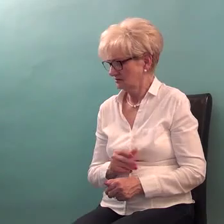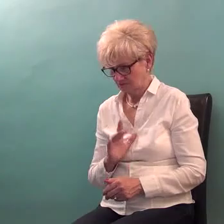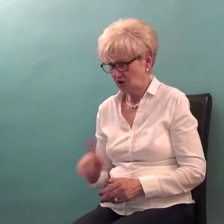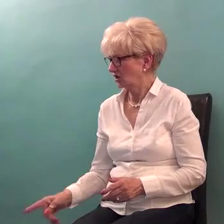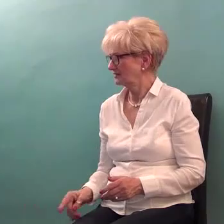Potem jestem wolna.